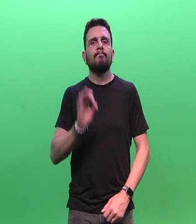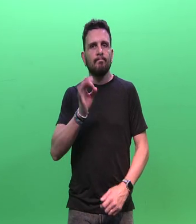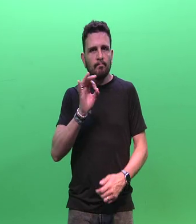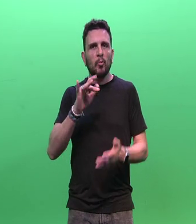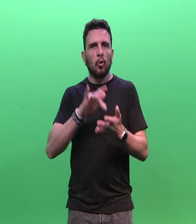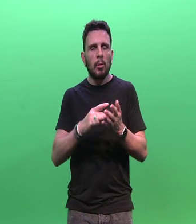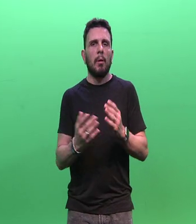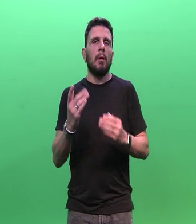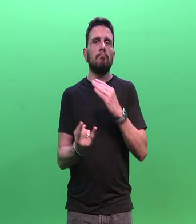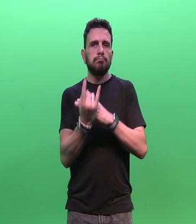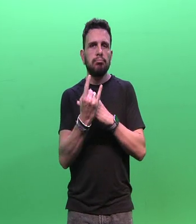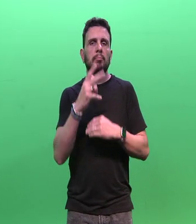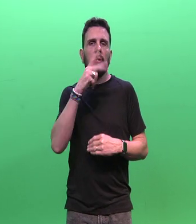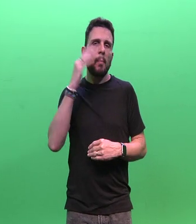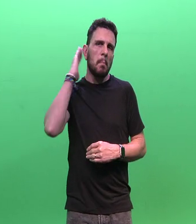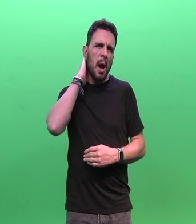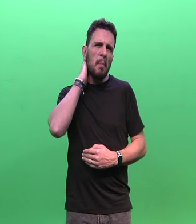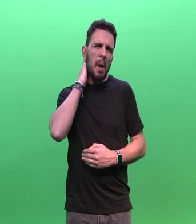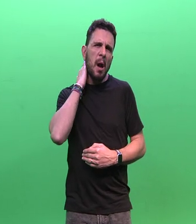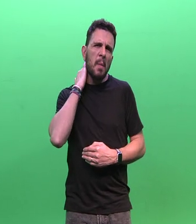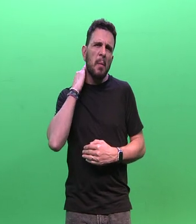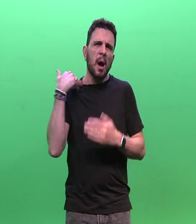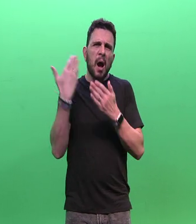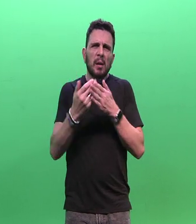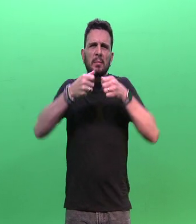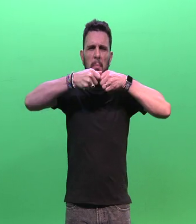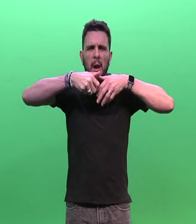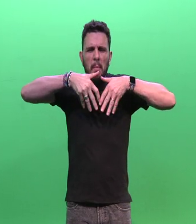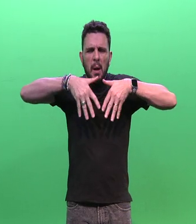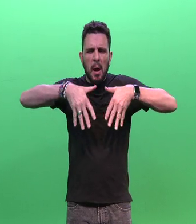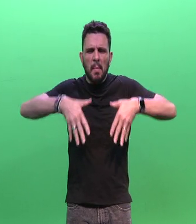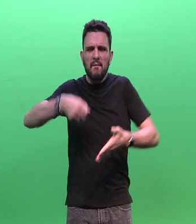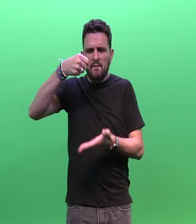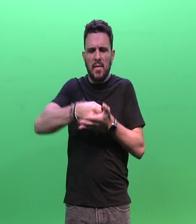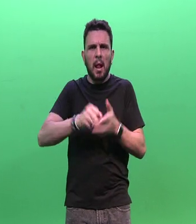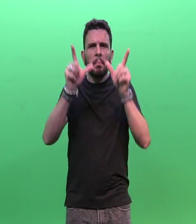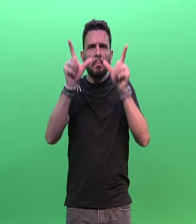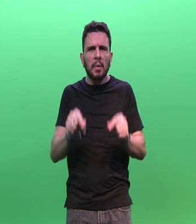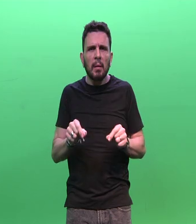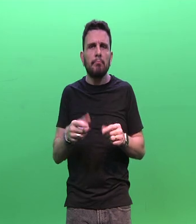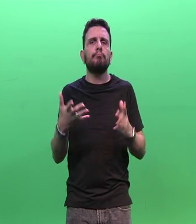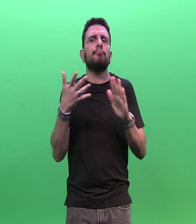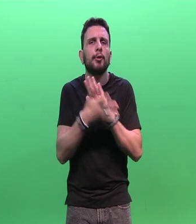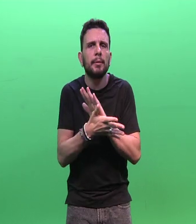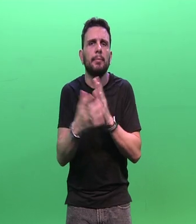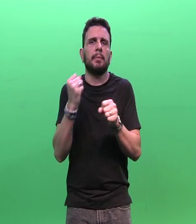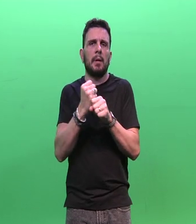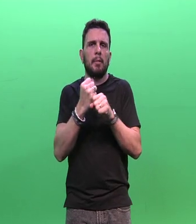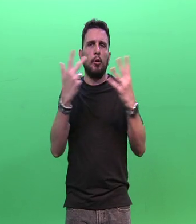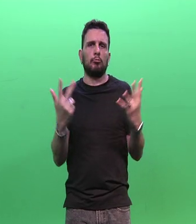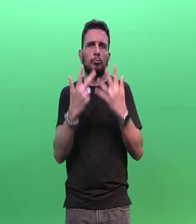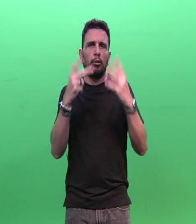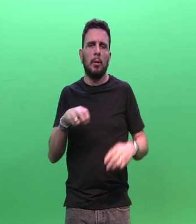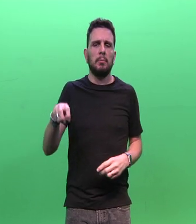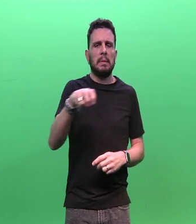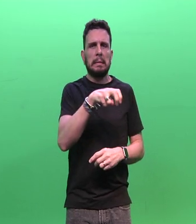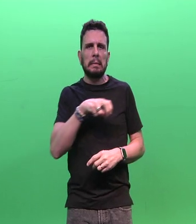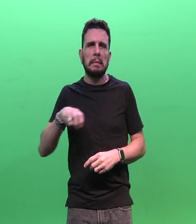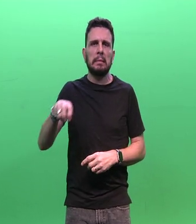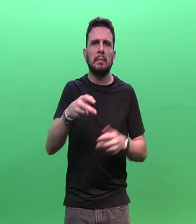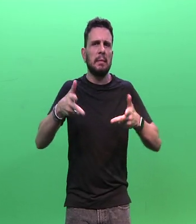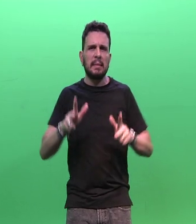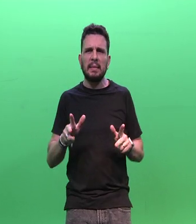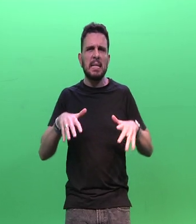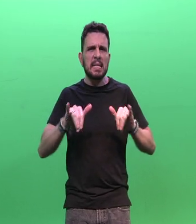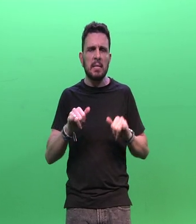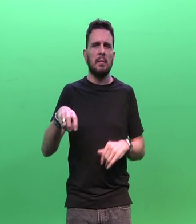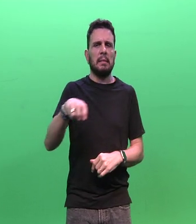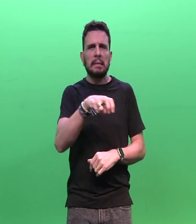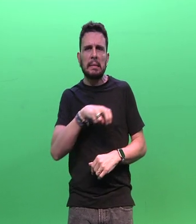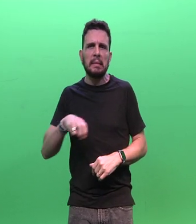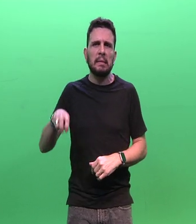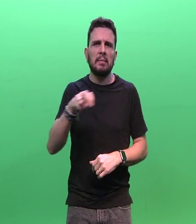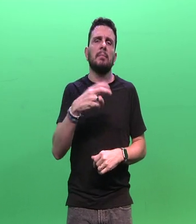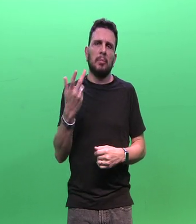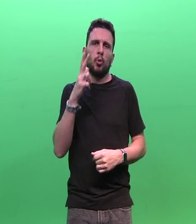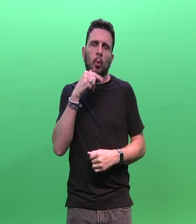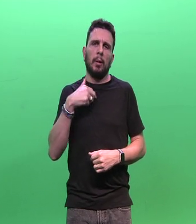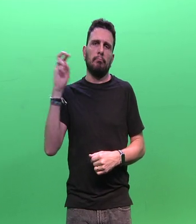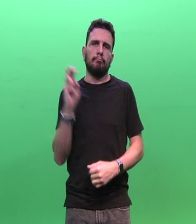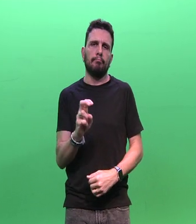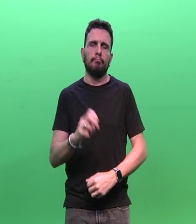Sí, m'ha aparegut el dolor a la zona cervical i se m'ha estès fins a les cames, perquè treballo vuit hores dret, caminant, no sec, em fa mal, i per això he vingut.